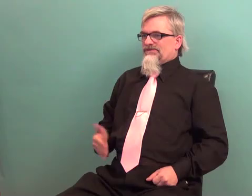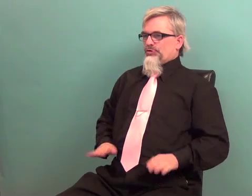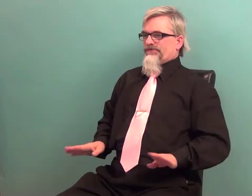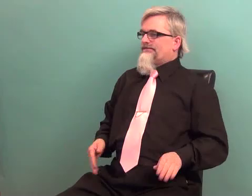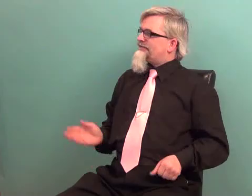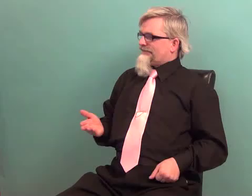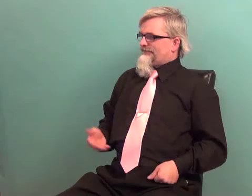Skończyłem.